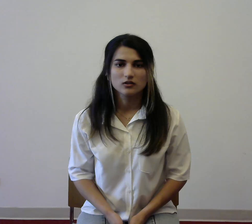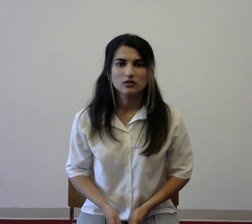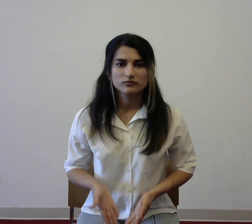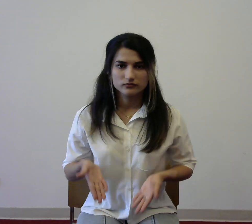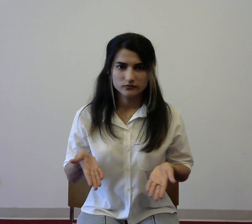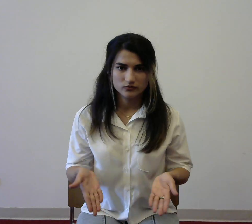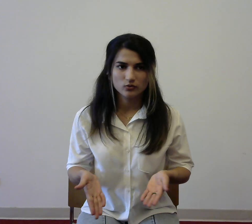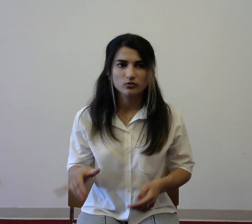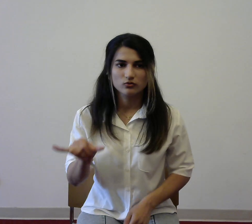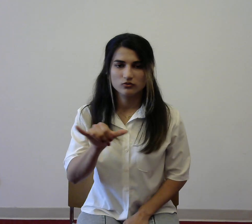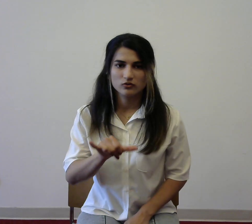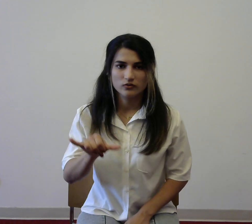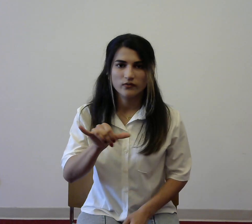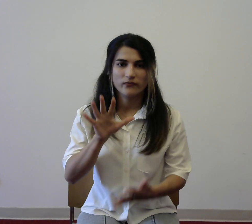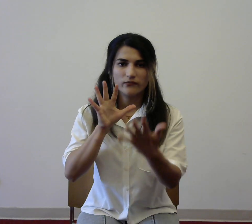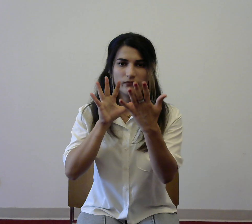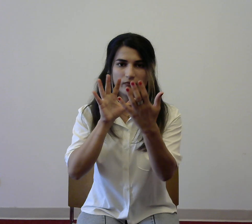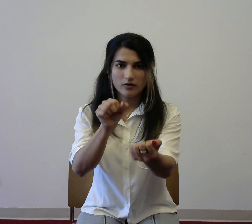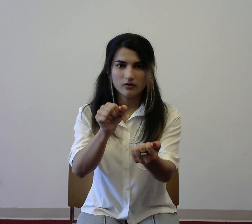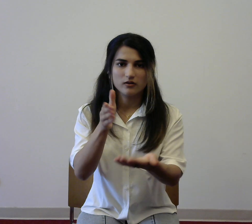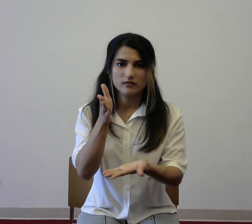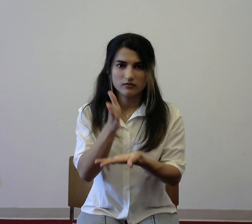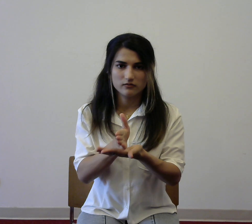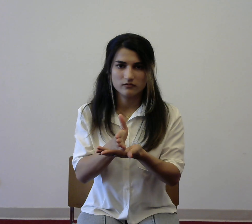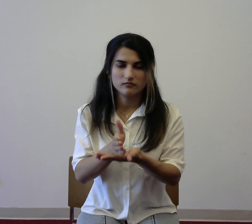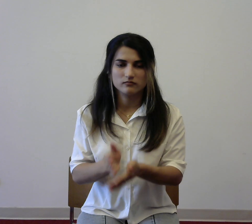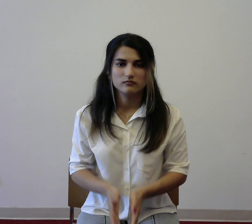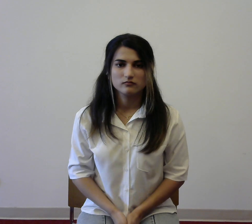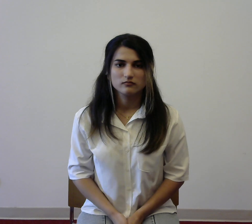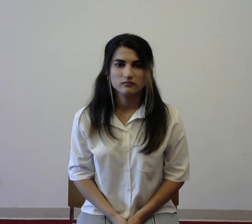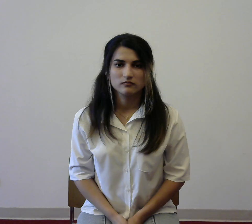Burda harda avtobus var?